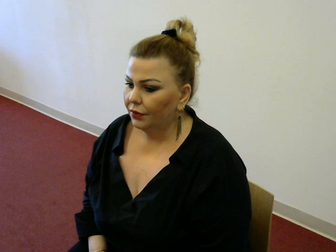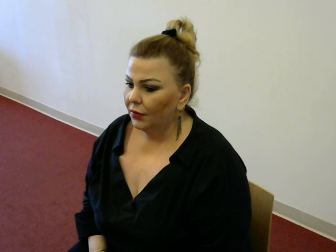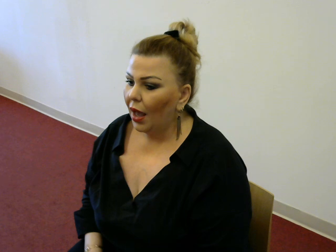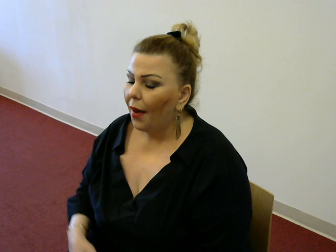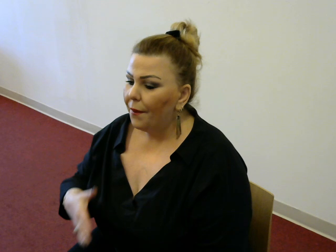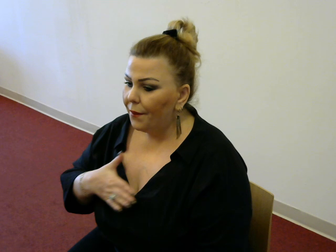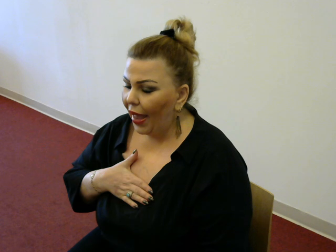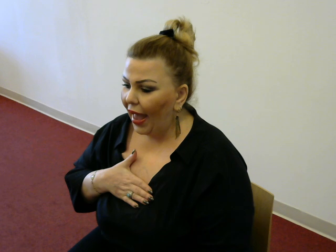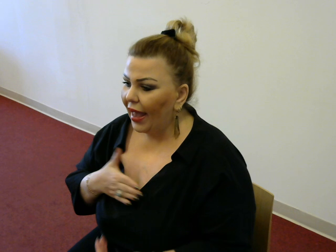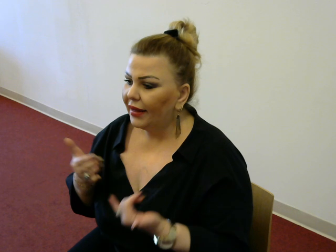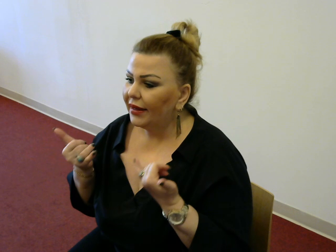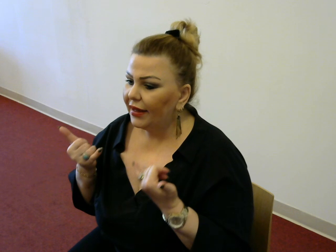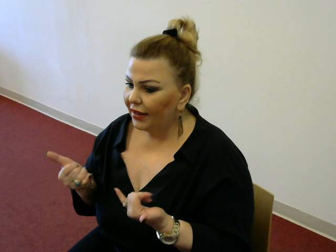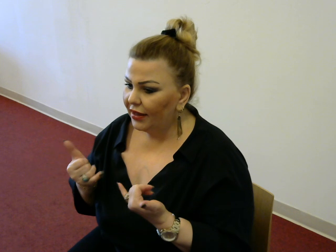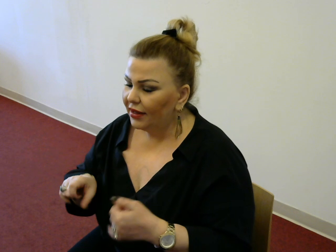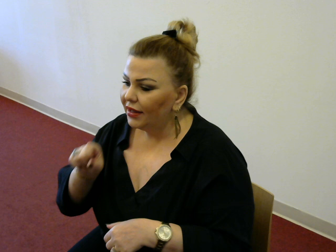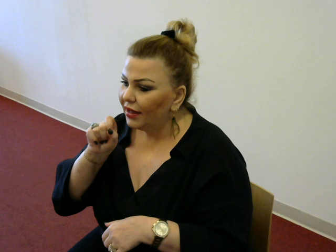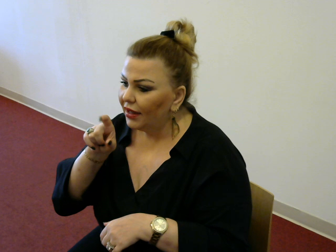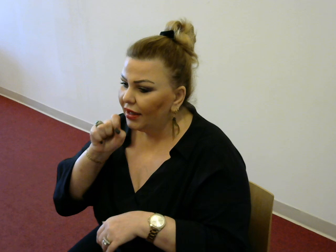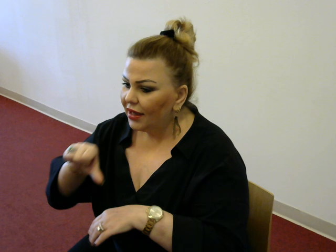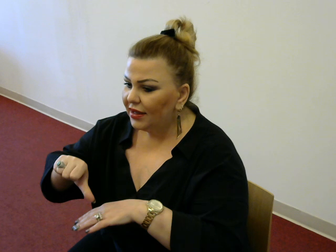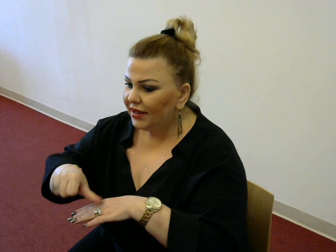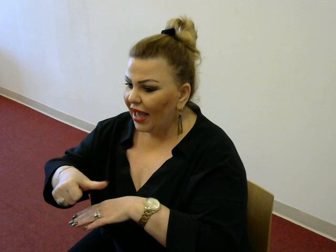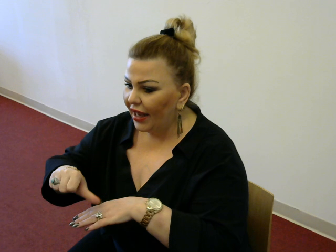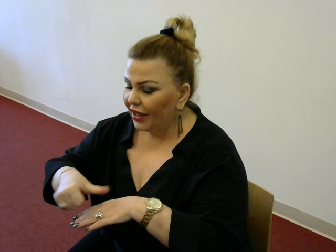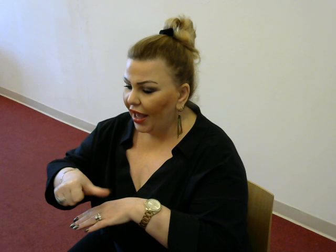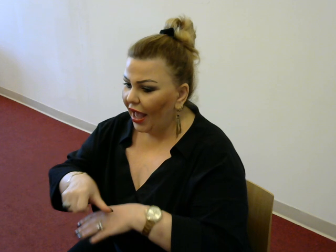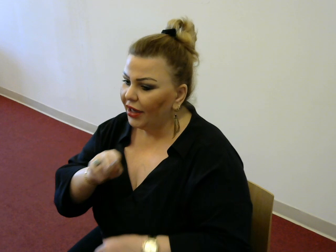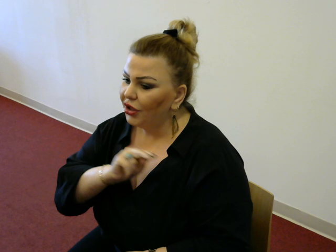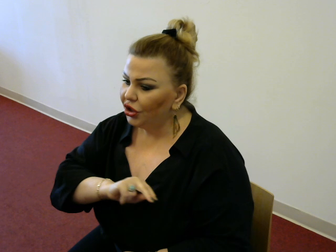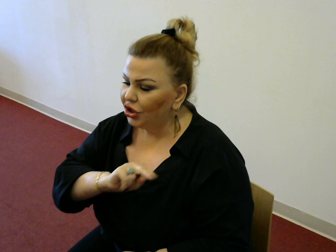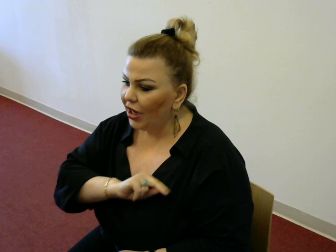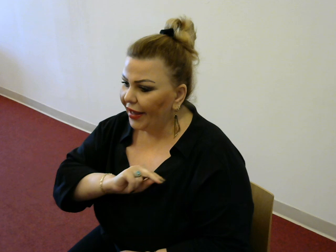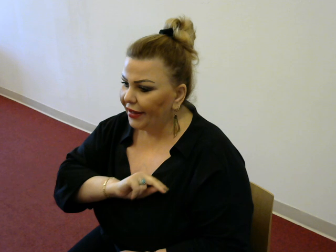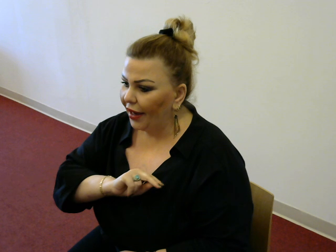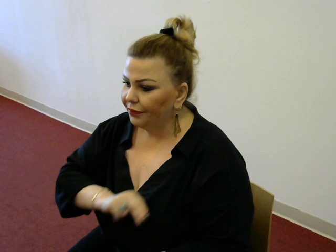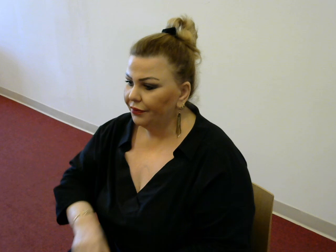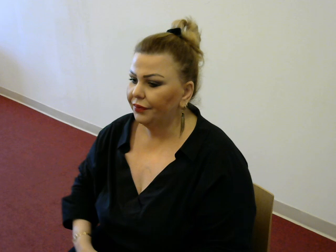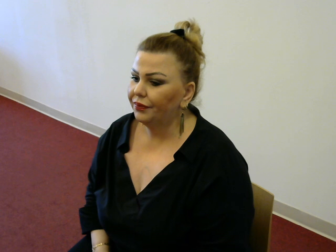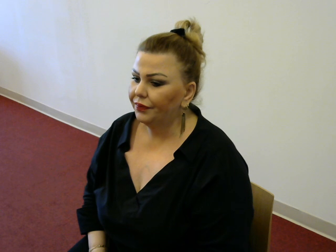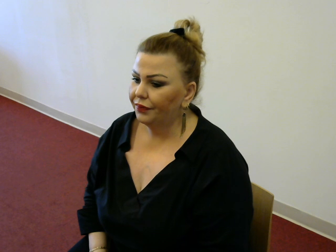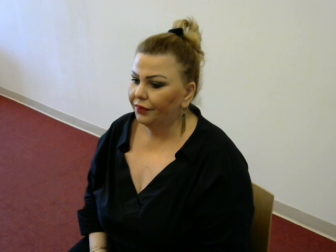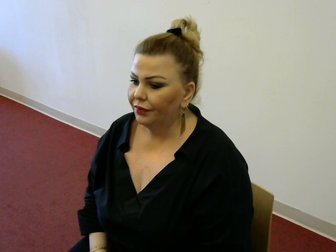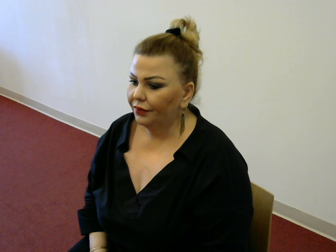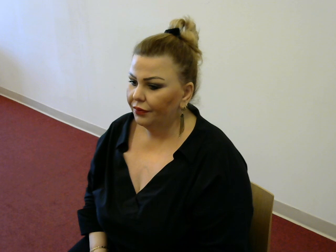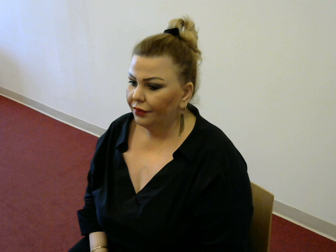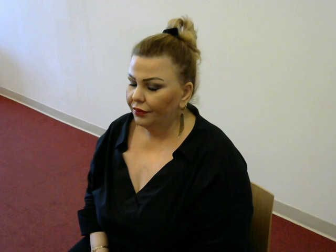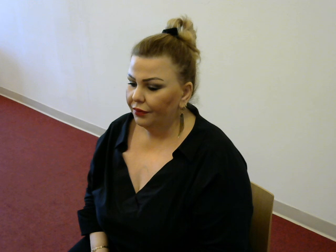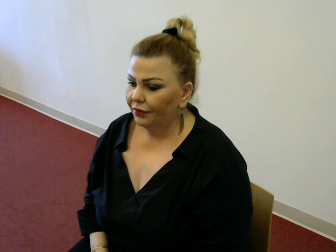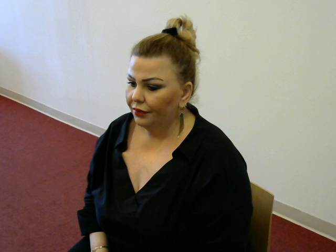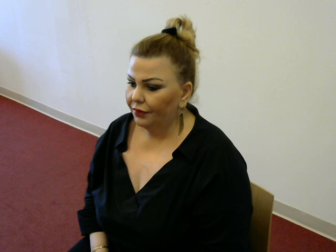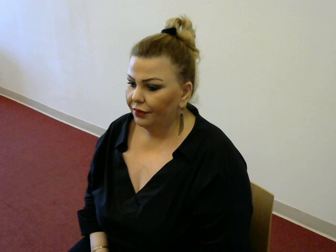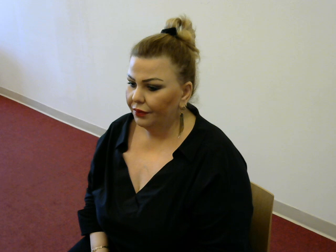Mən indi zərgər işləyirəm